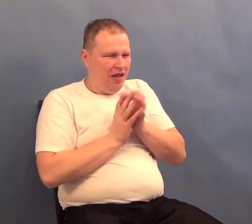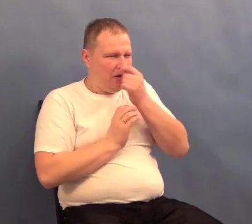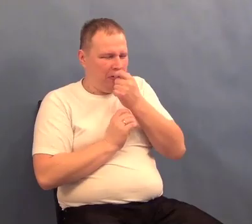Charlie Chaplin.